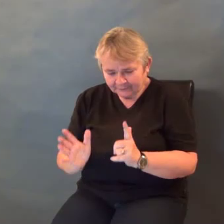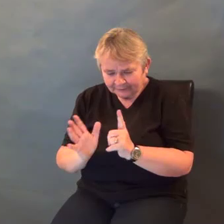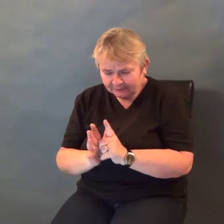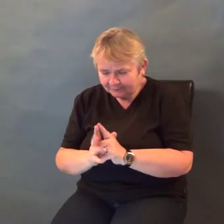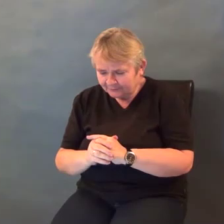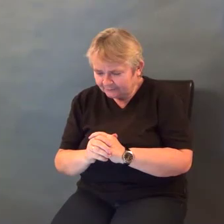Siedemnastego.